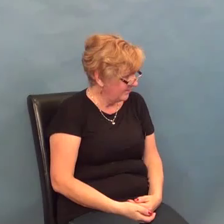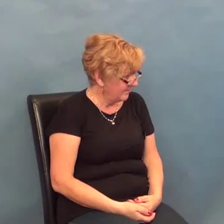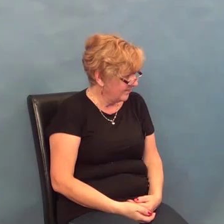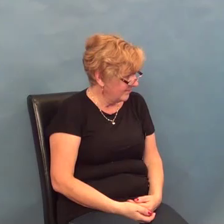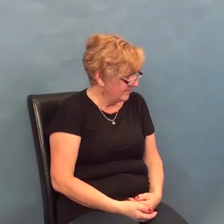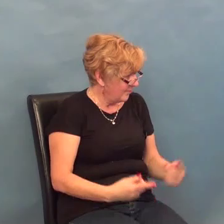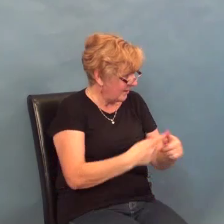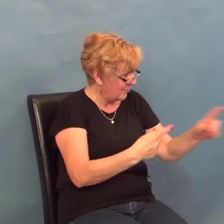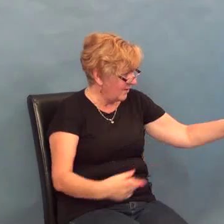Pasuje ci?